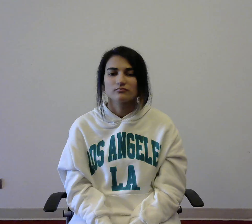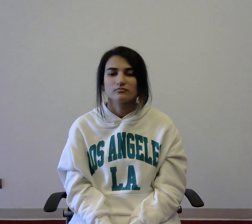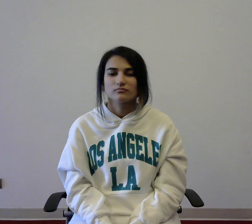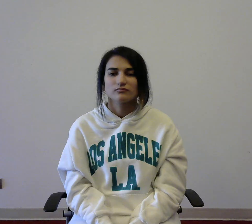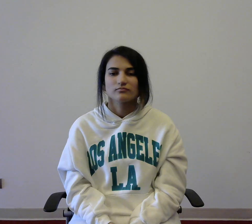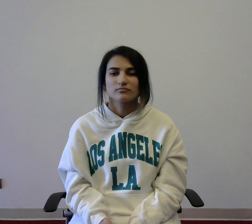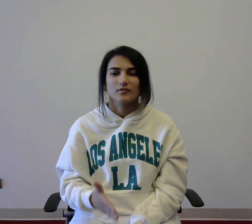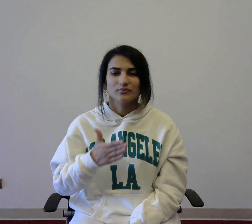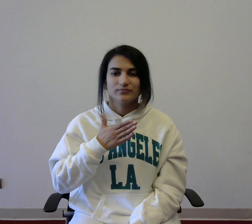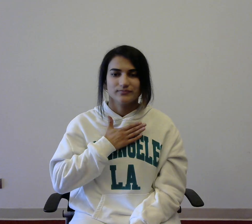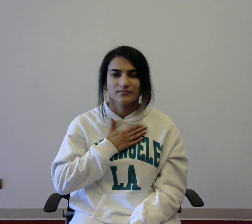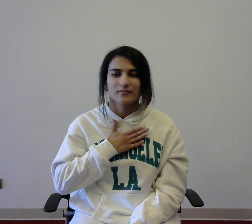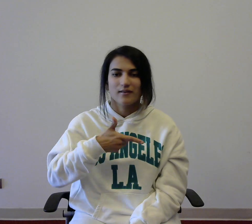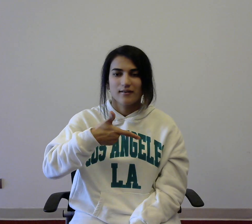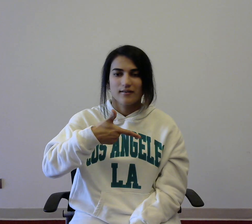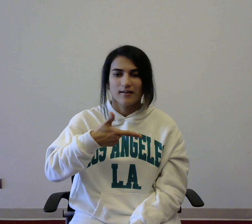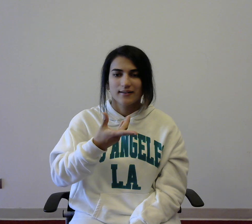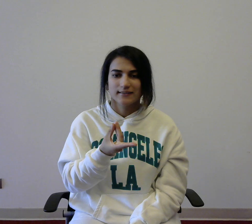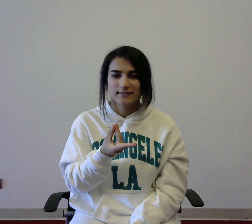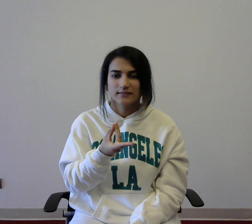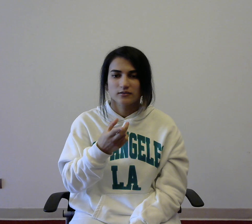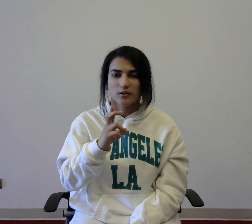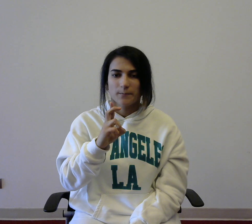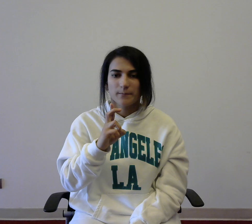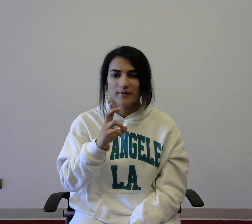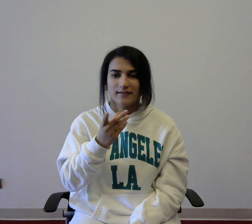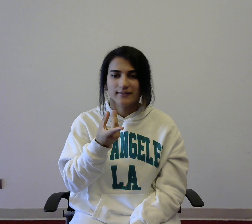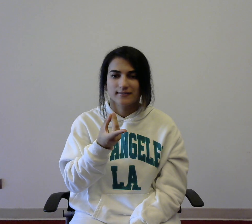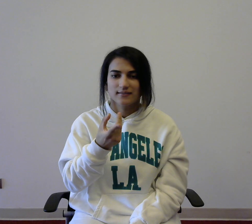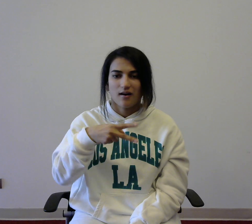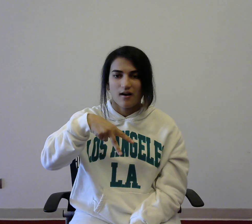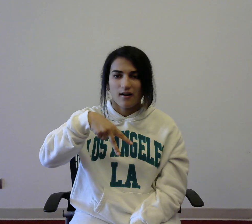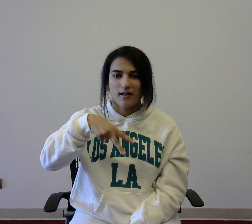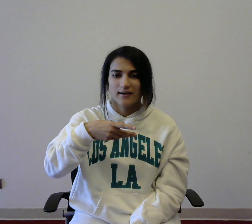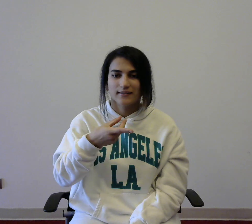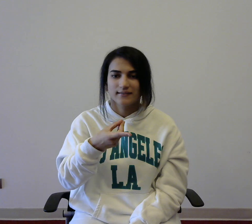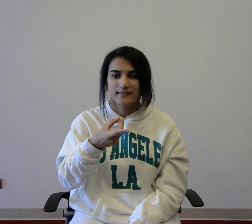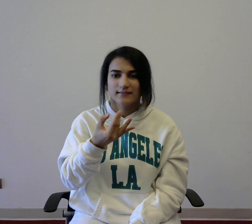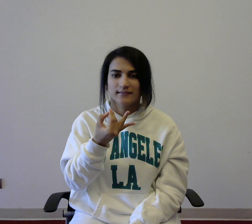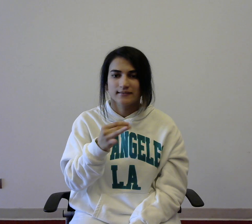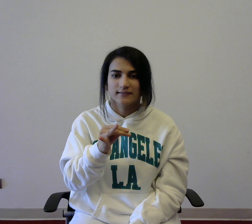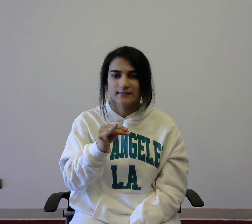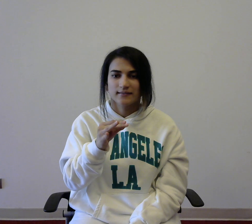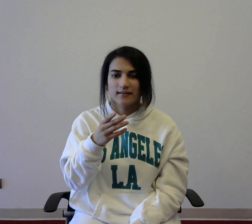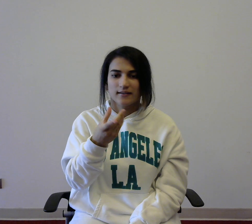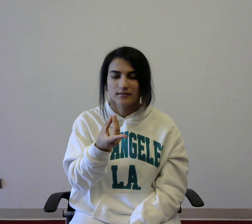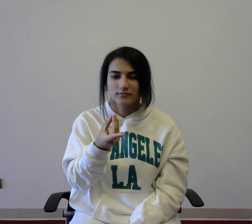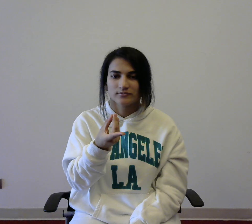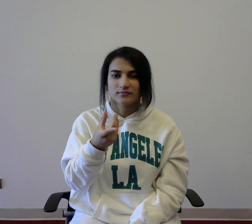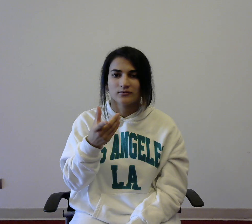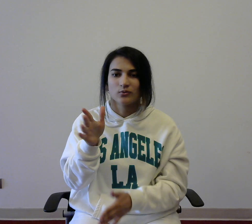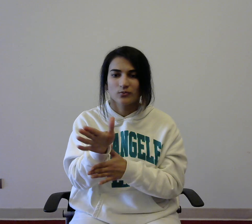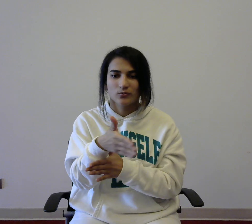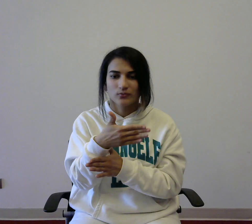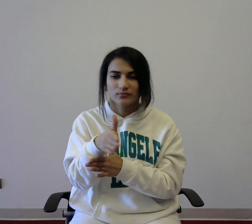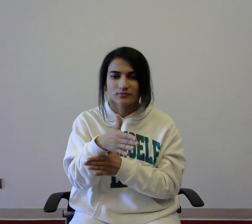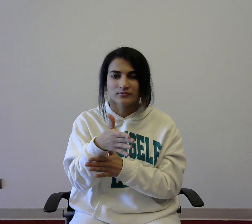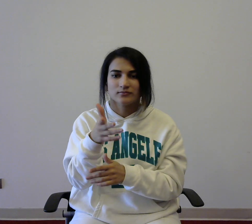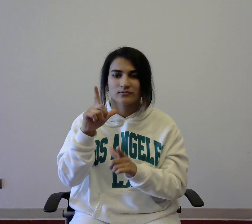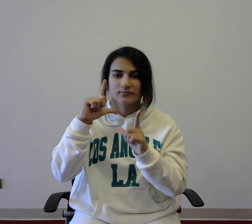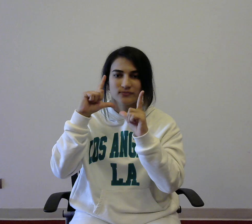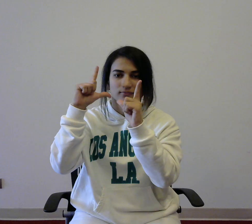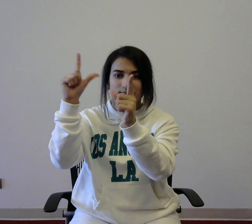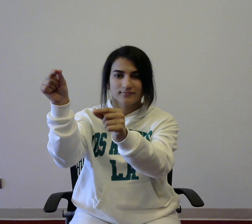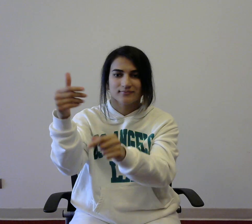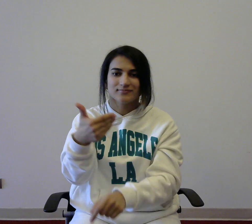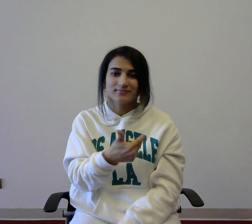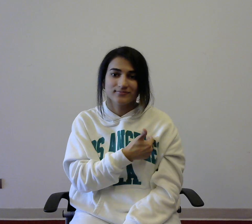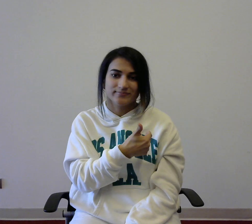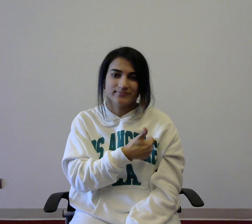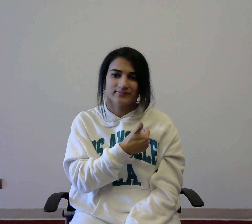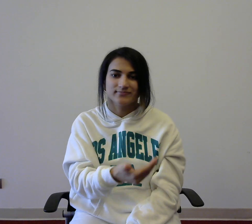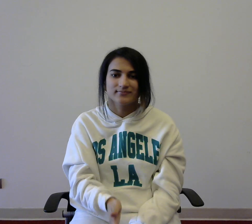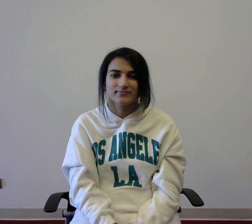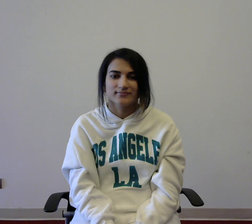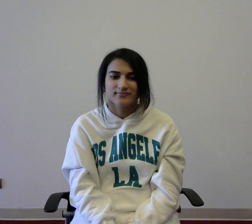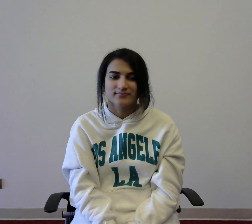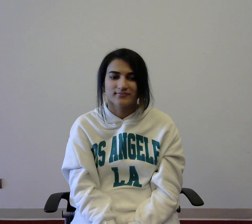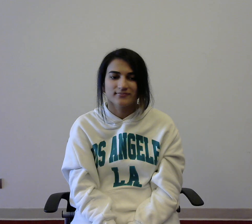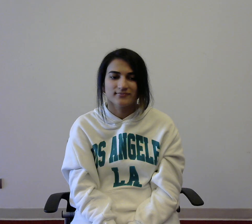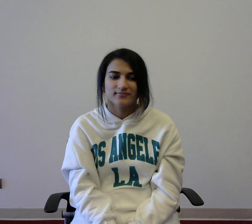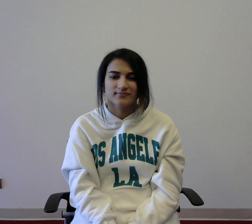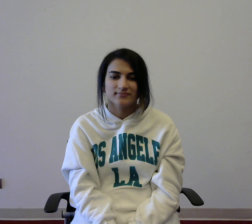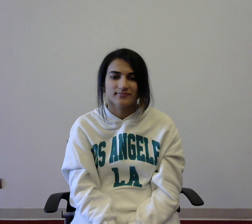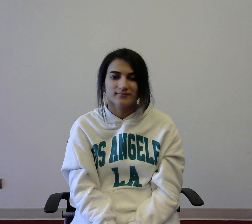Mən Qəbələyə gəzməyə getmək istəyirəm